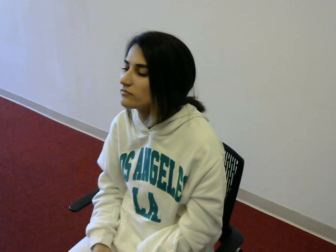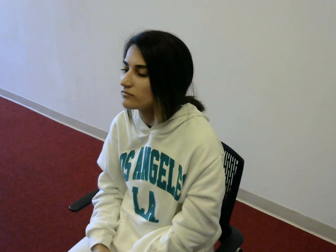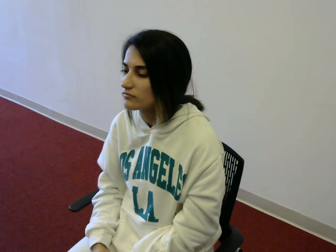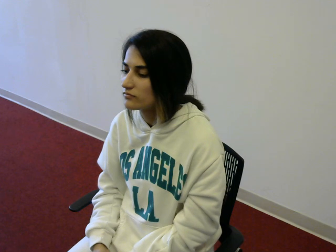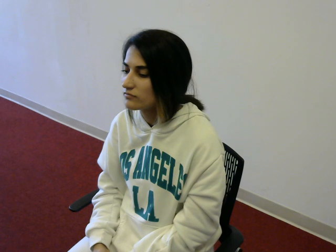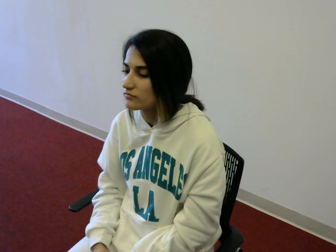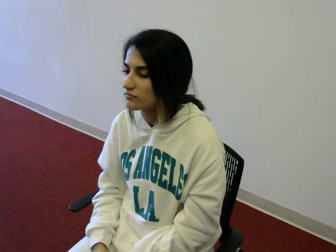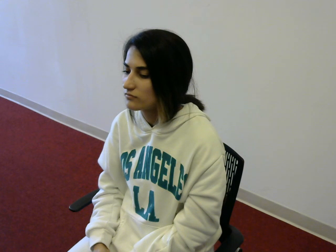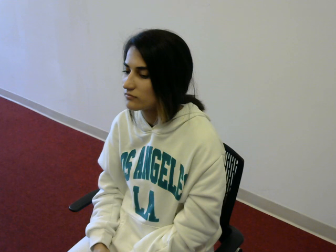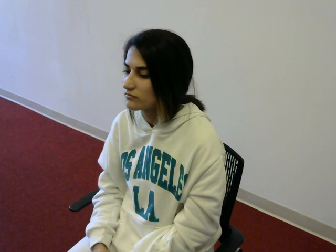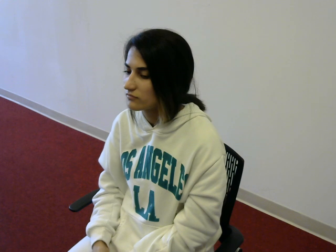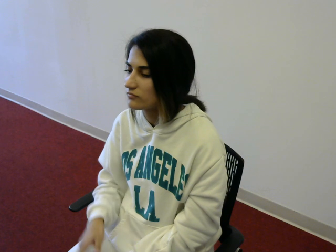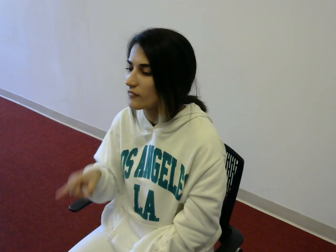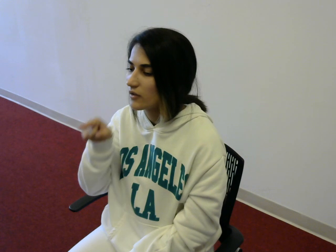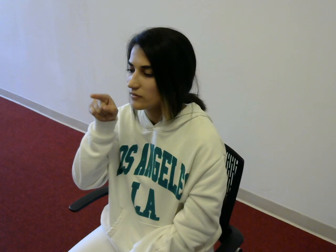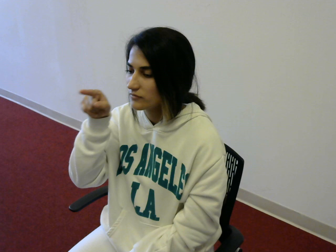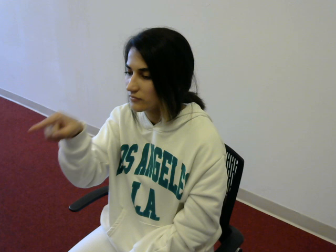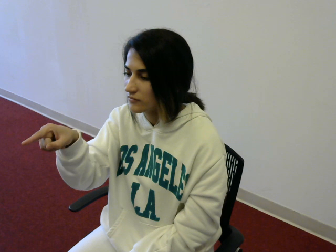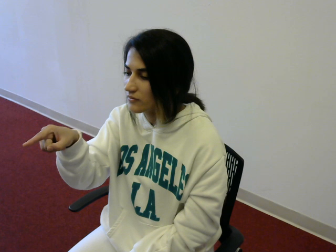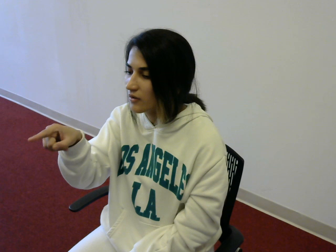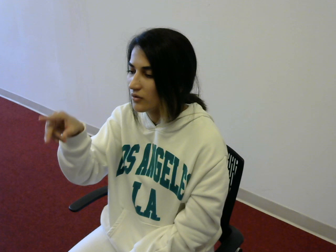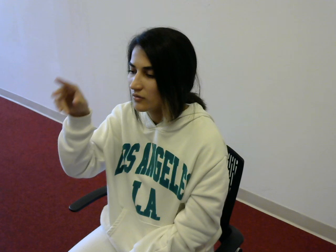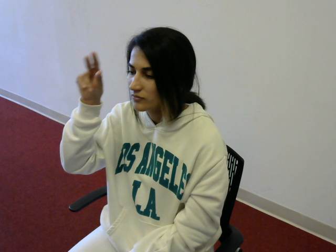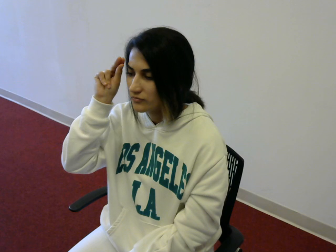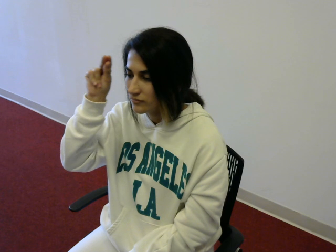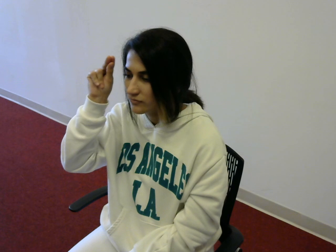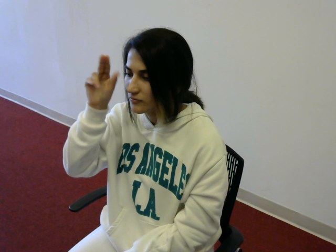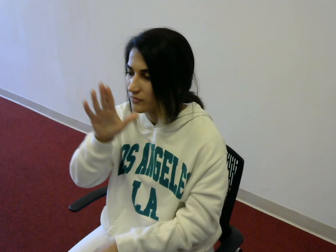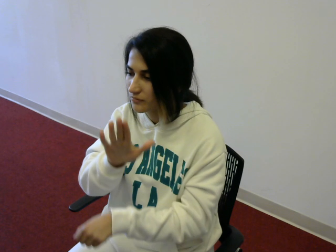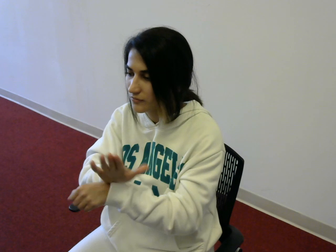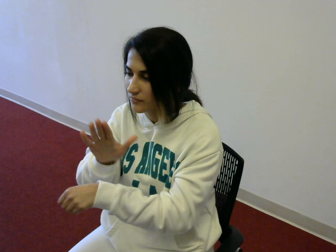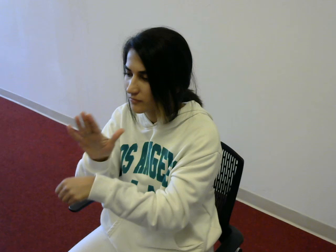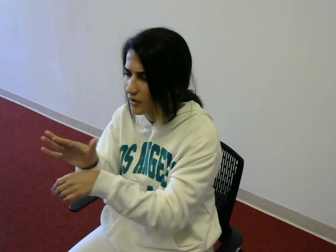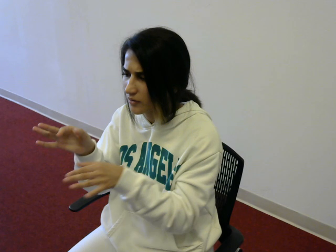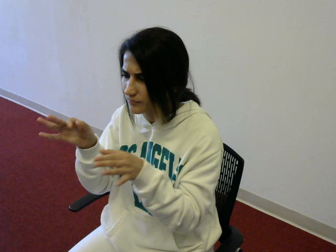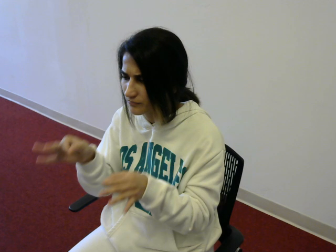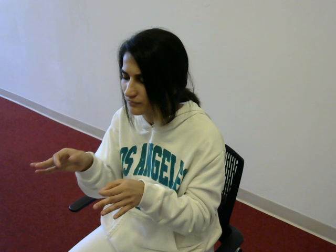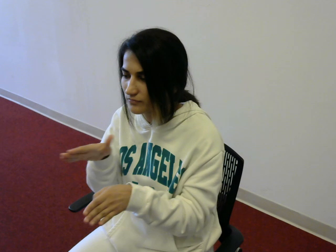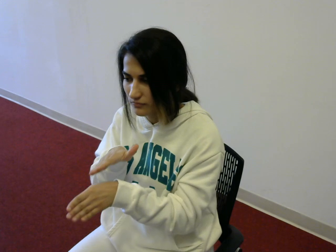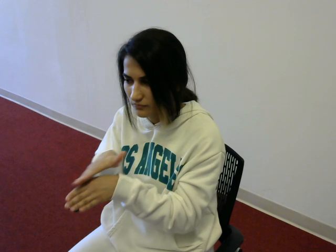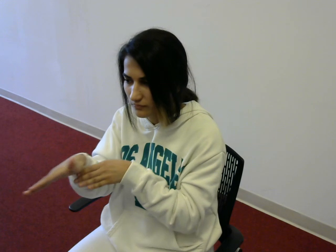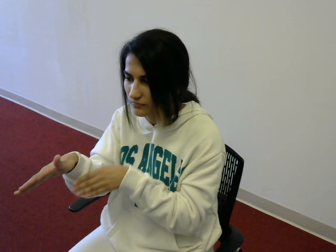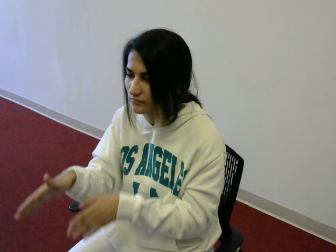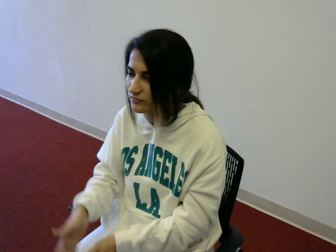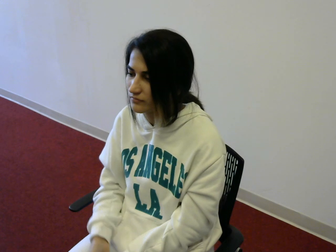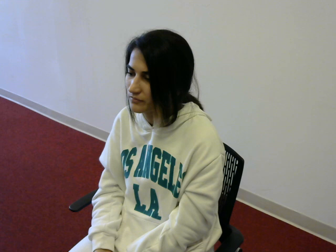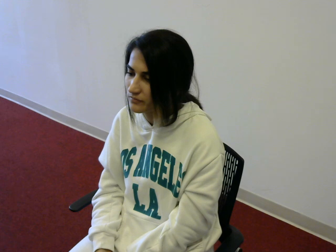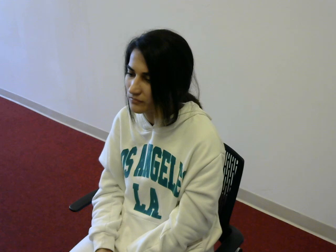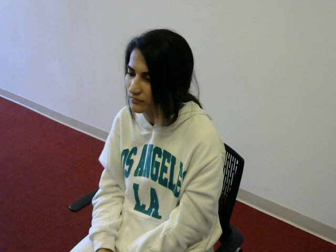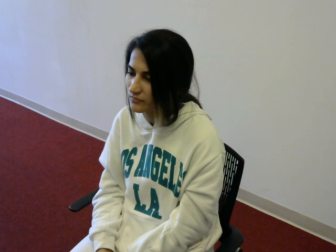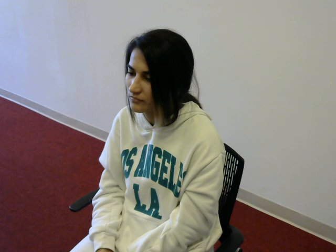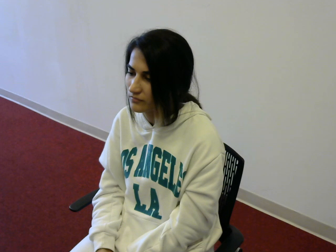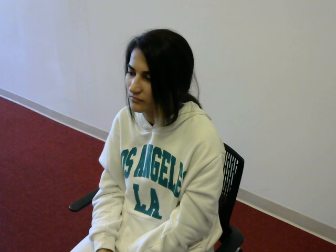Sənin şagirdin tapşırıqları düzgün yerinə yetirib